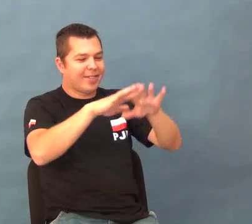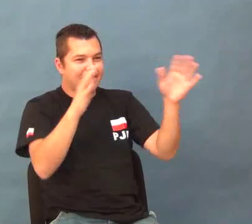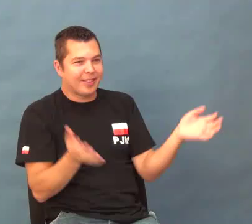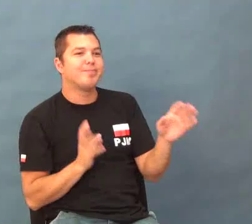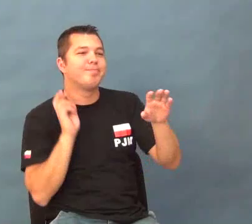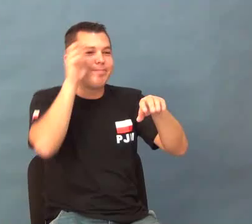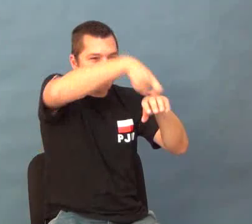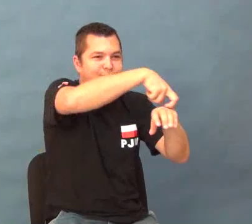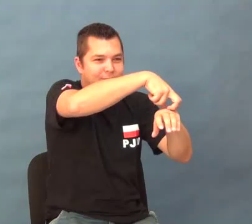Stają na nim.